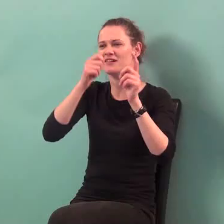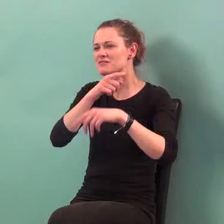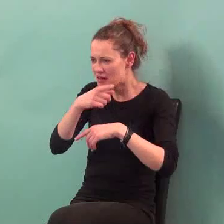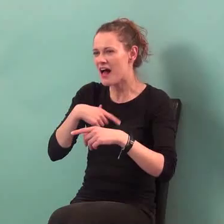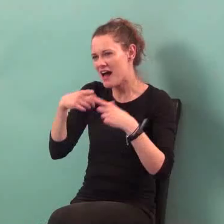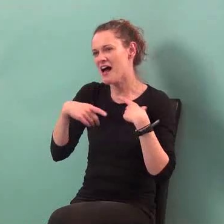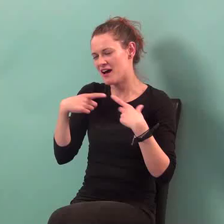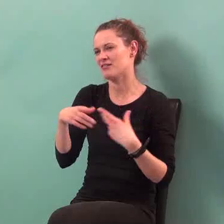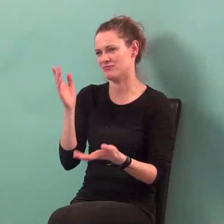A on: "Aha, aha".